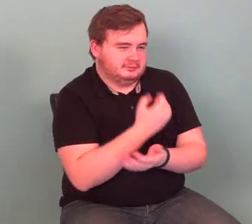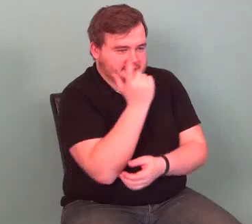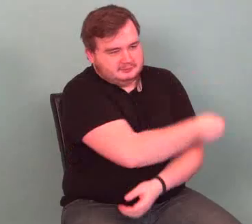Już.